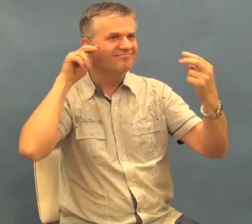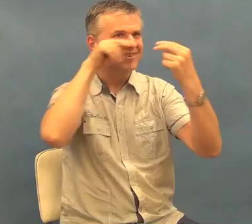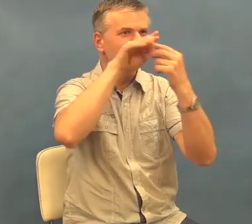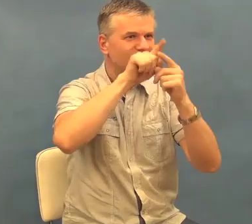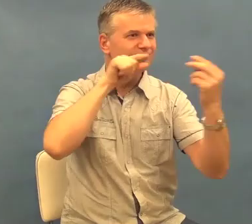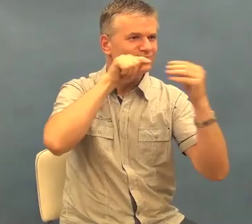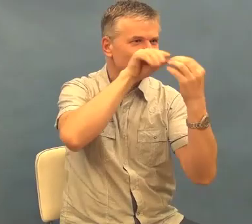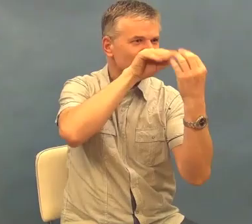Ryba podpływa z drugiej strony i stykają się pyszczkami.